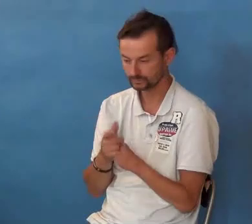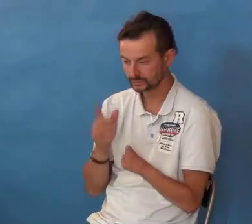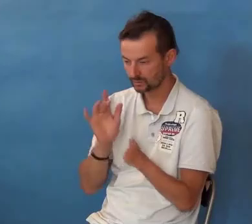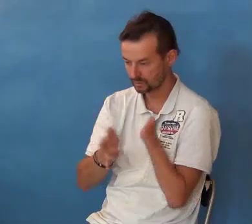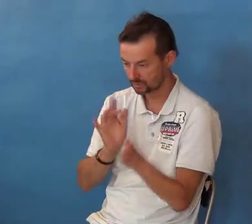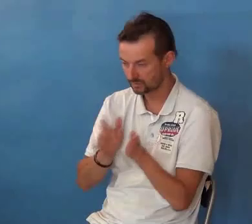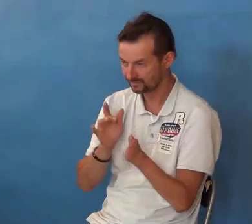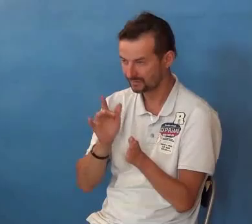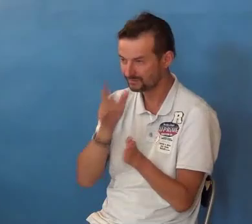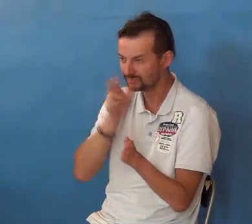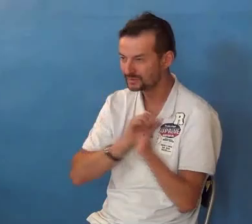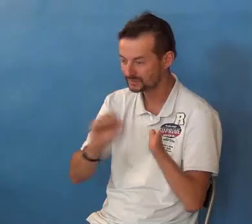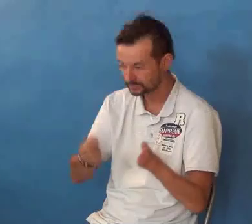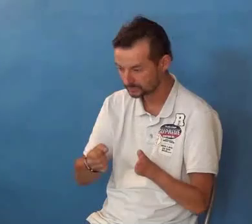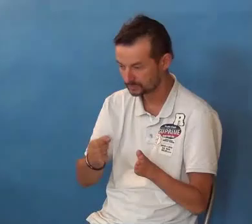Rower szosowy.